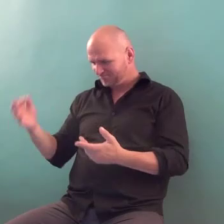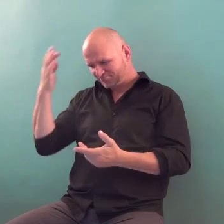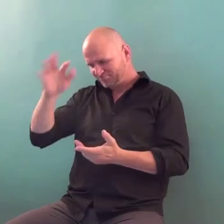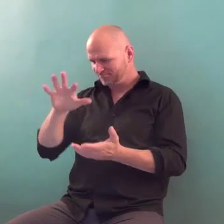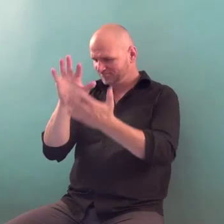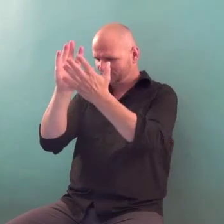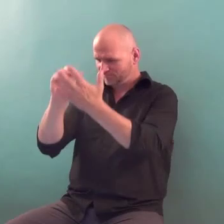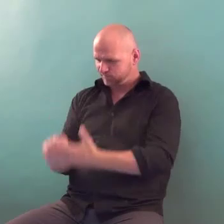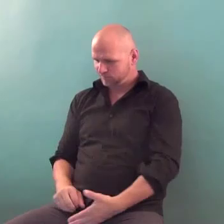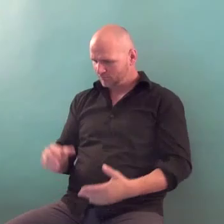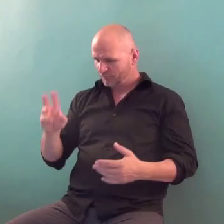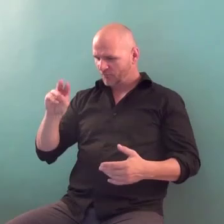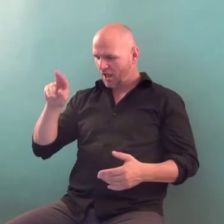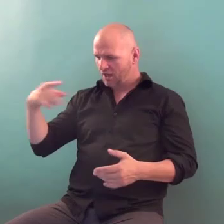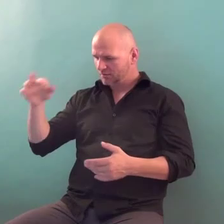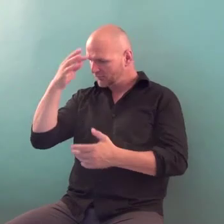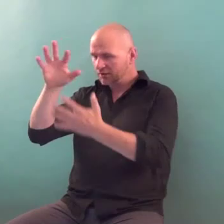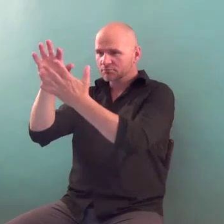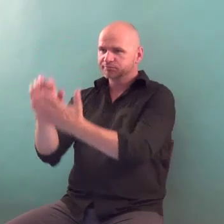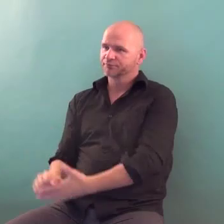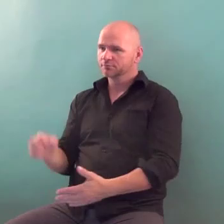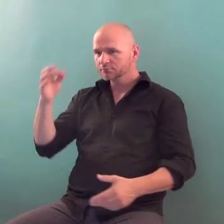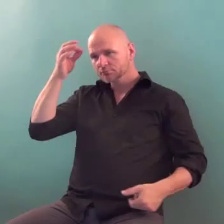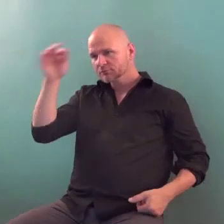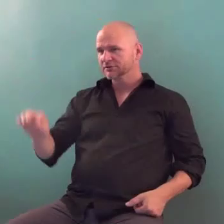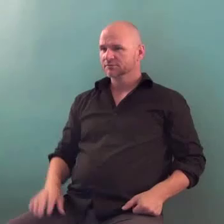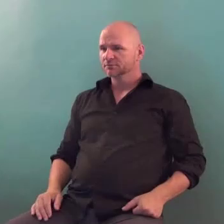Wszystko mam zajęte, także weekend mam cały zajęty.